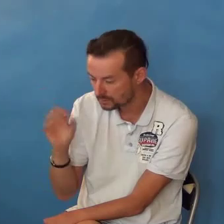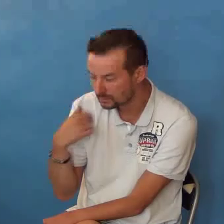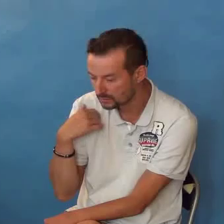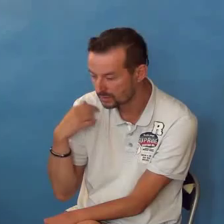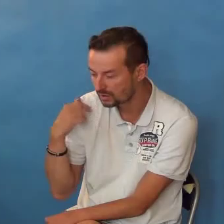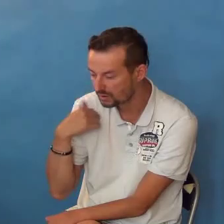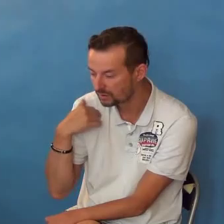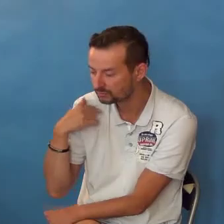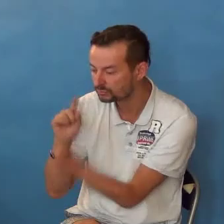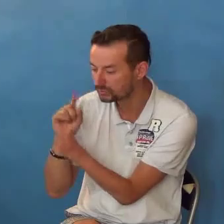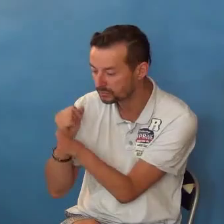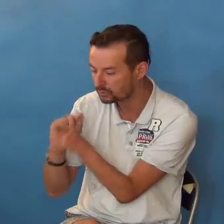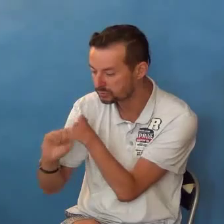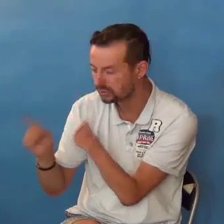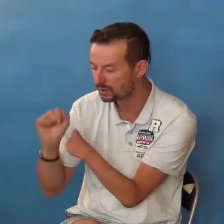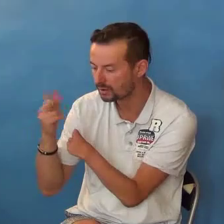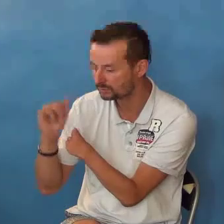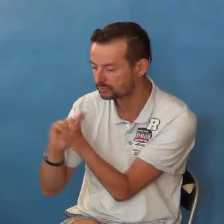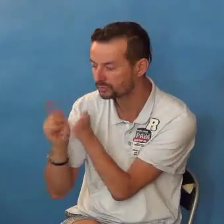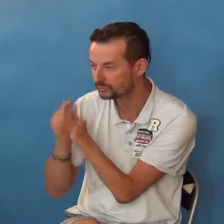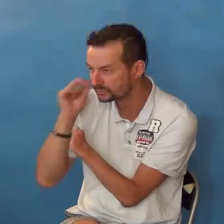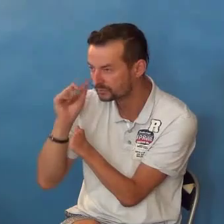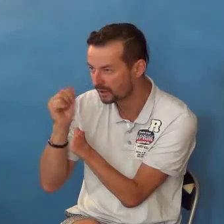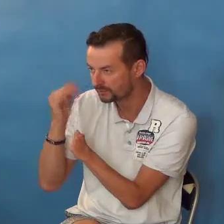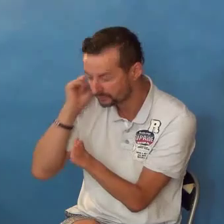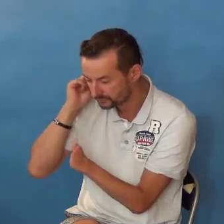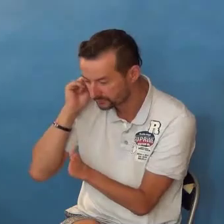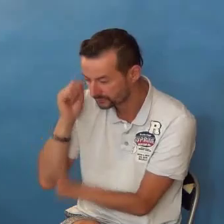Ja po pracy spotykam się z dziewczyną, z Anią.